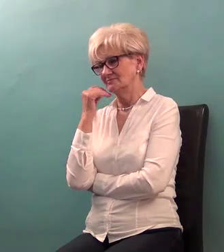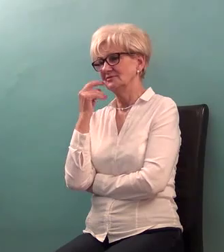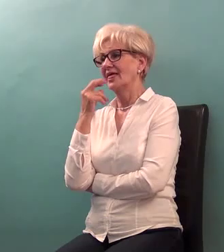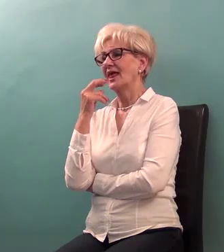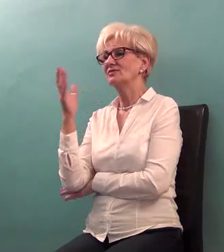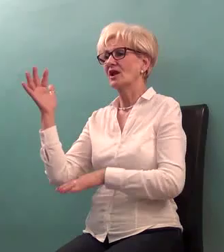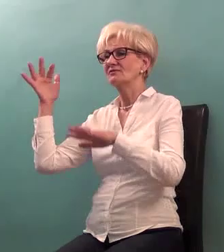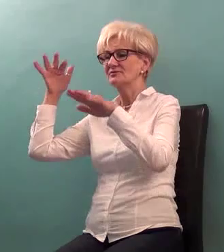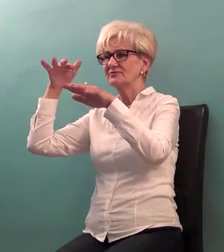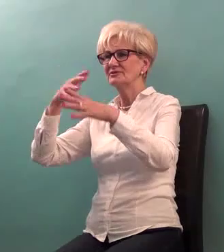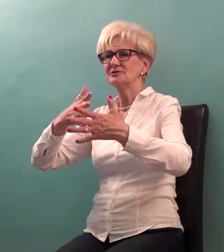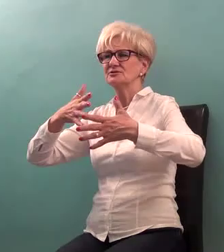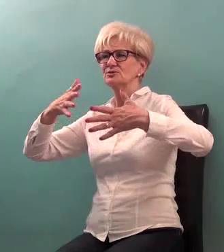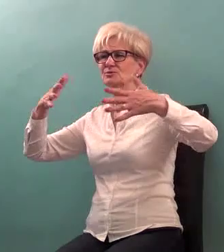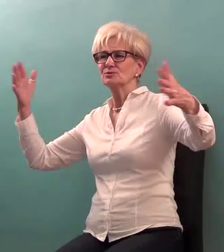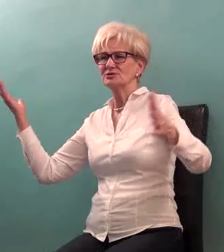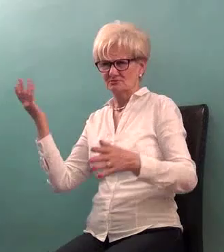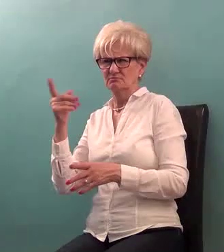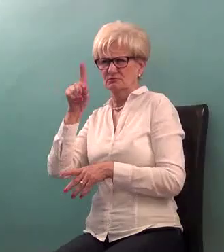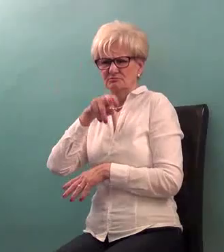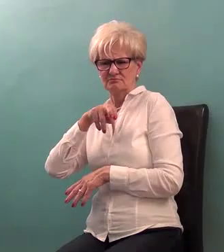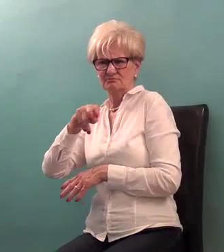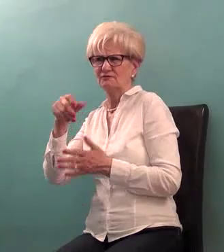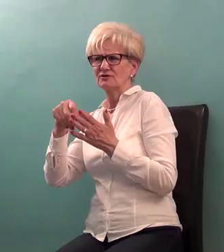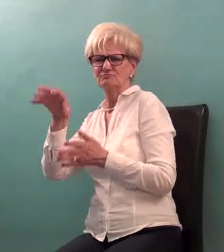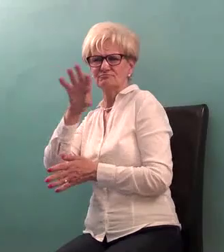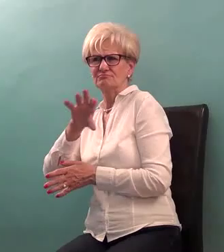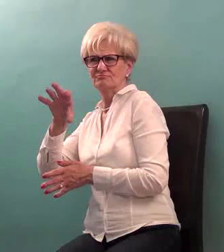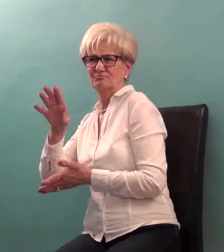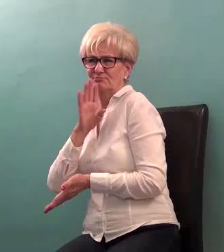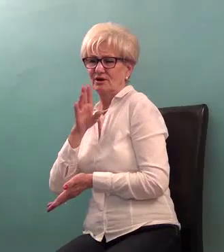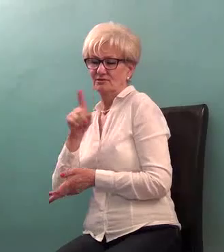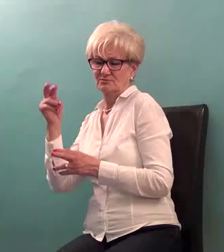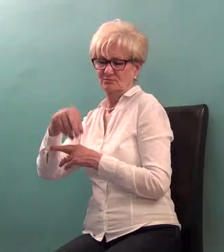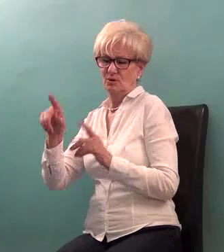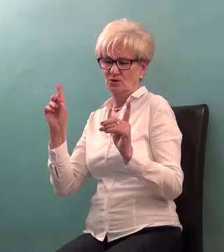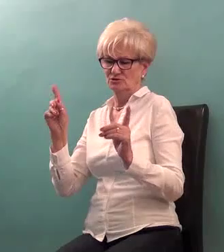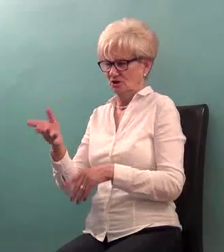Z dużej elektrowni wodnej płynie rzeka i wycieczkowicze przyjeżdżają oglądać i to dla nich jest ostrzeżenie.